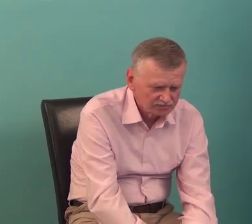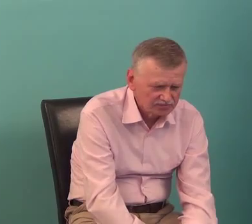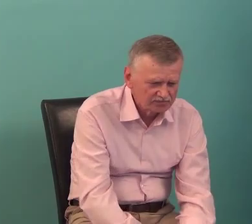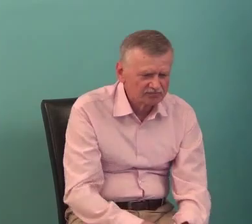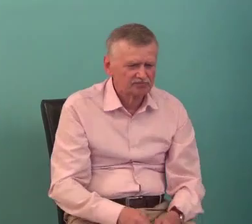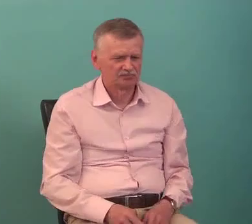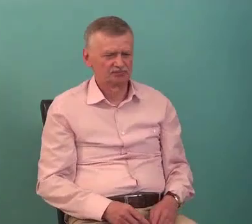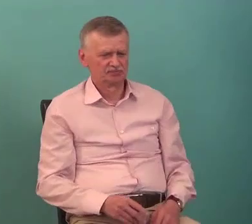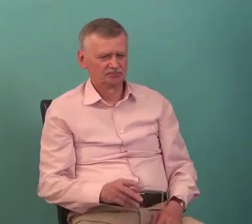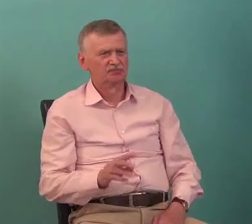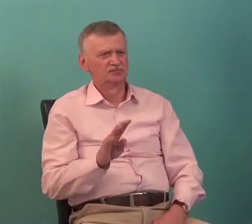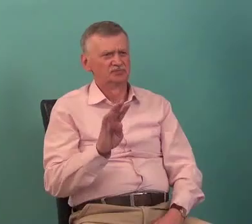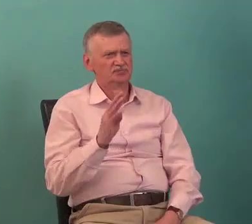Czwartego.